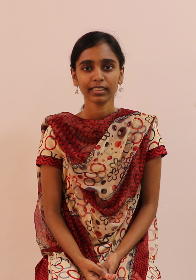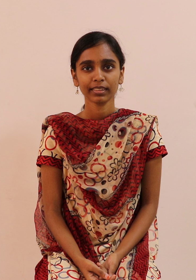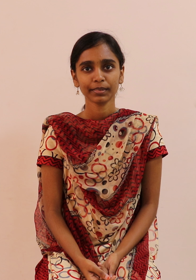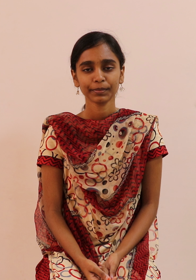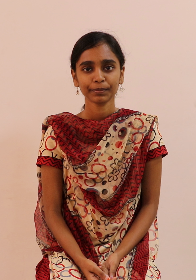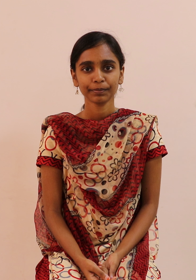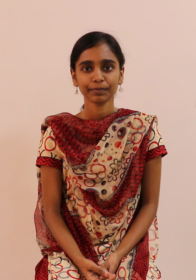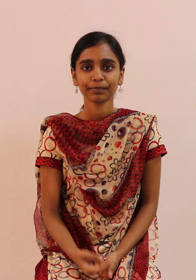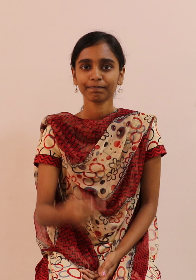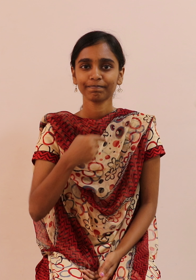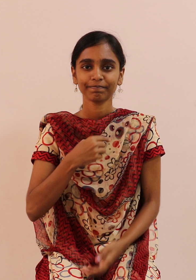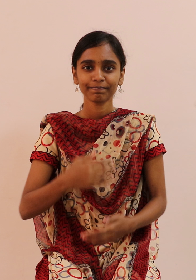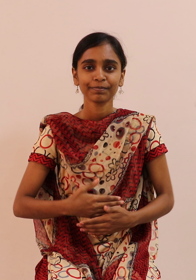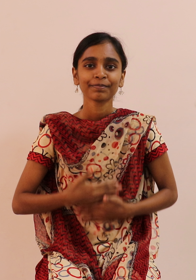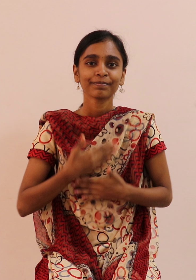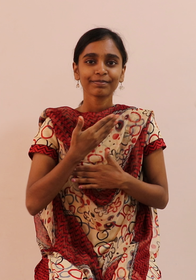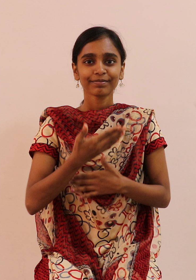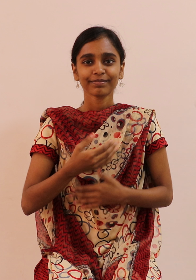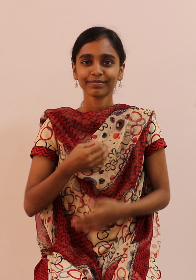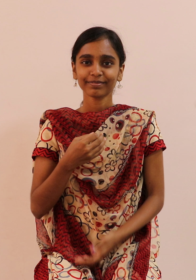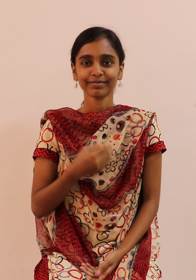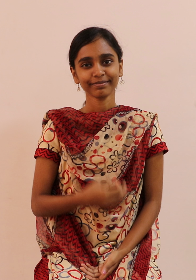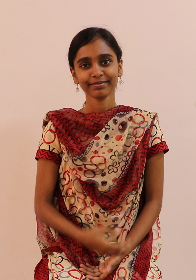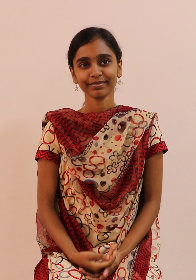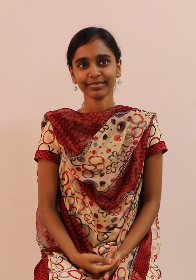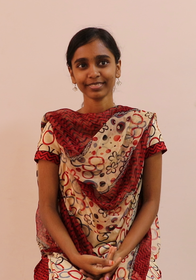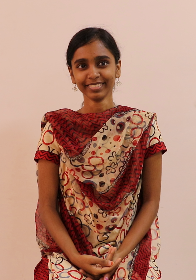i am very happy